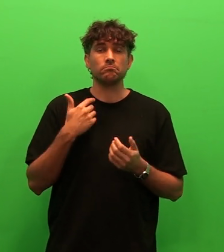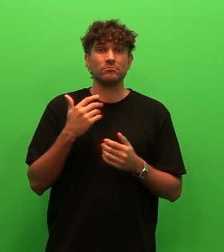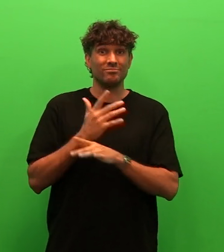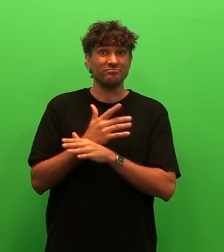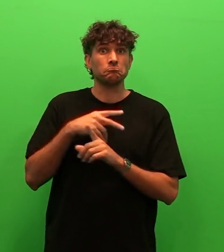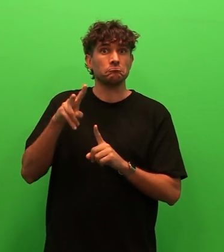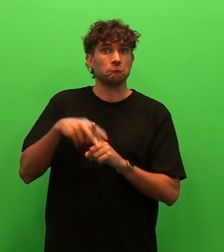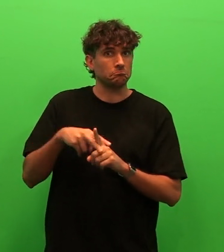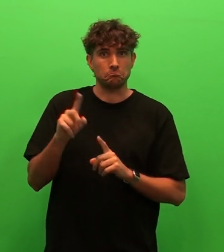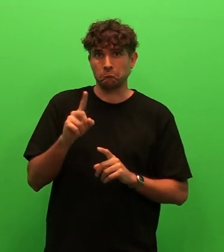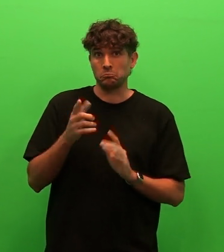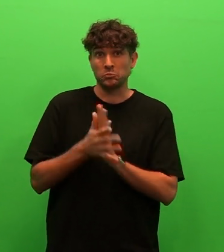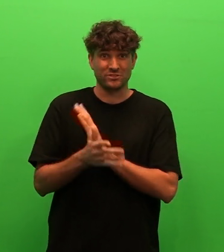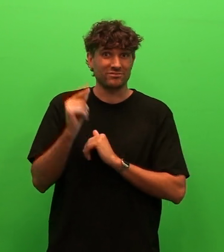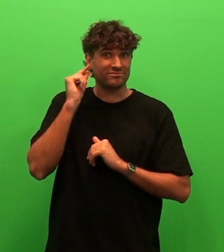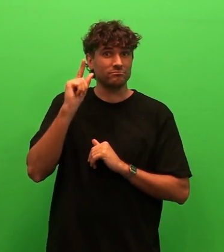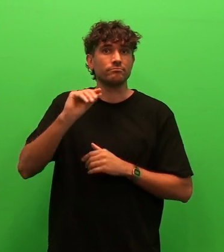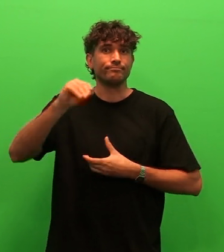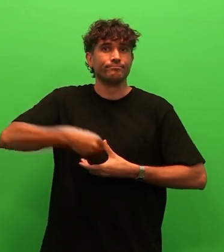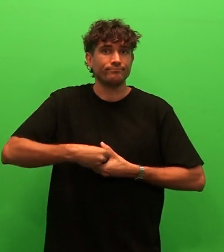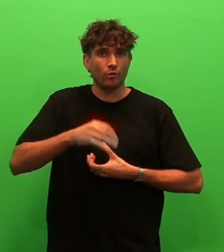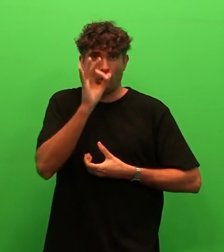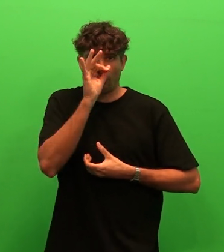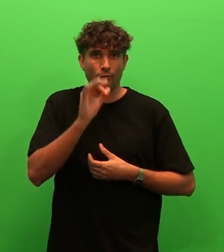Quan tinc relaxions sexuals no em poso el preservatiu perquè ella fa servir el preservatiu vaginal.